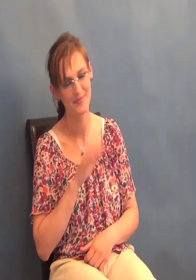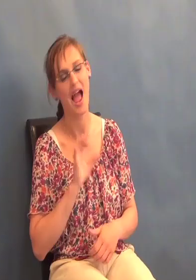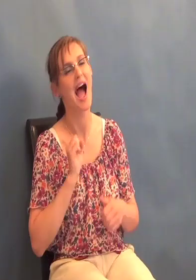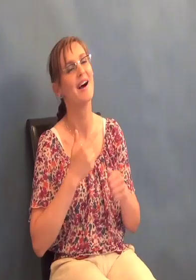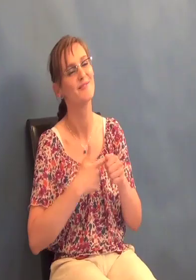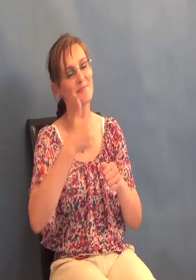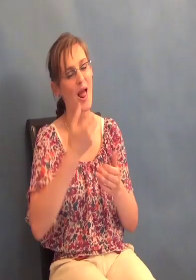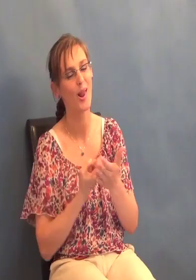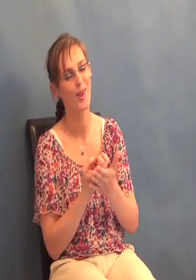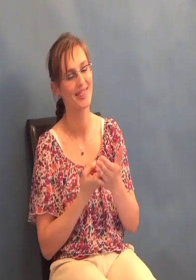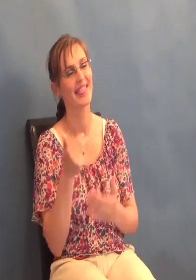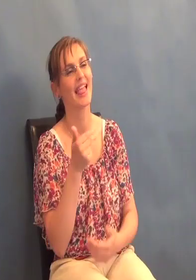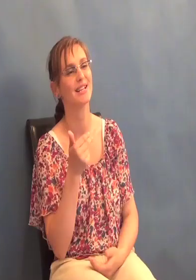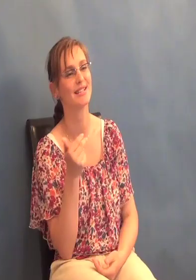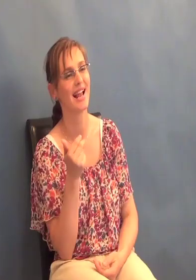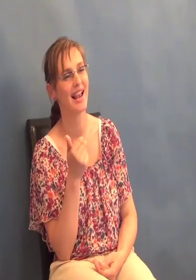A dwudziesty pierwszy lutego - niedziela?